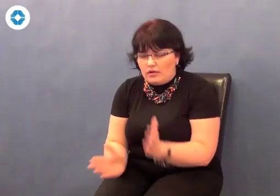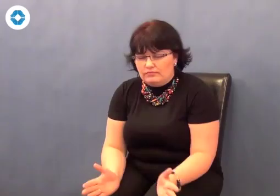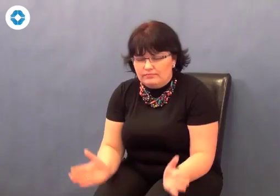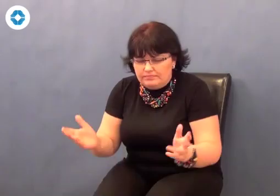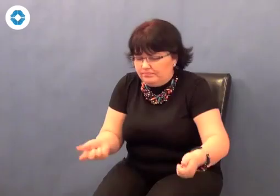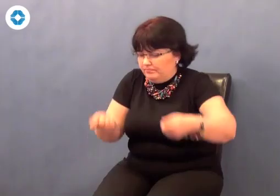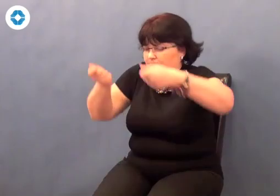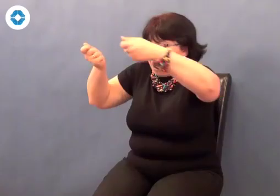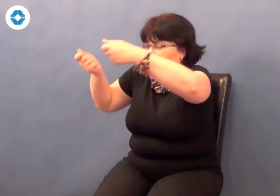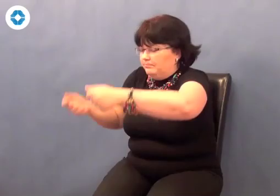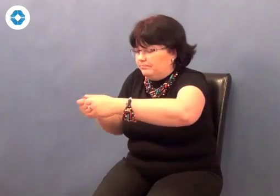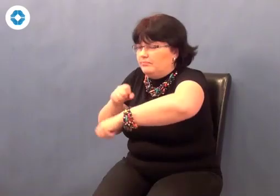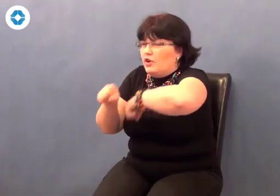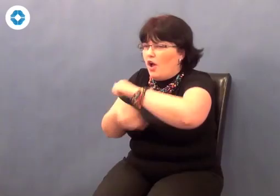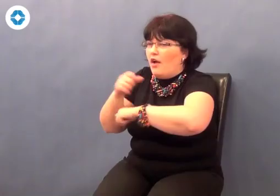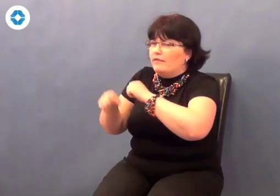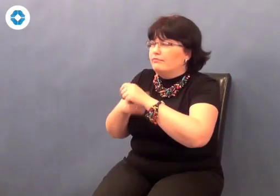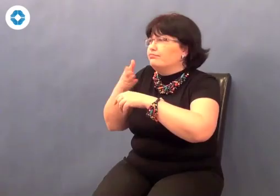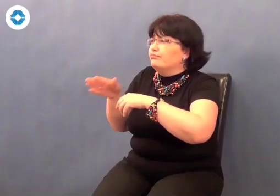Stawia kosz na rower, odjeżdża.